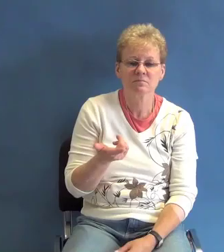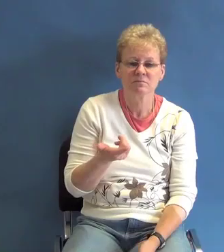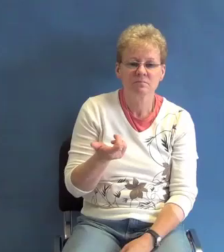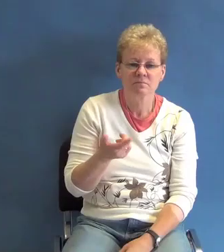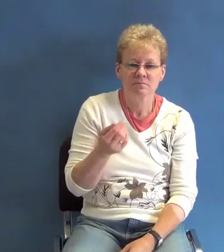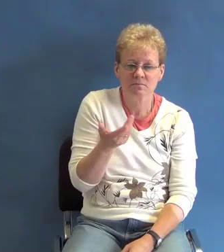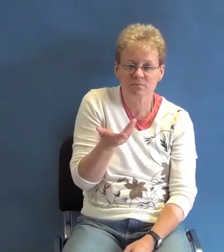Co robisz?